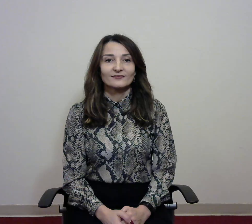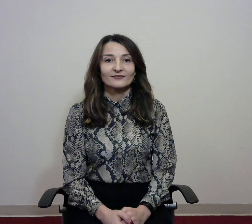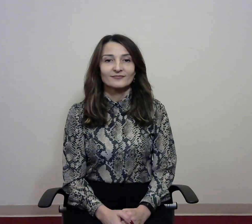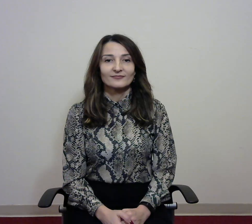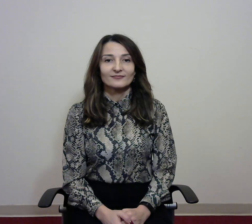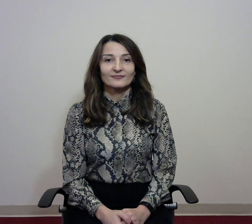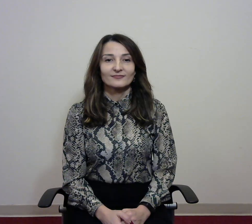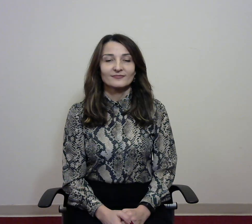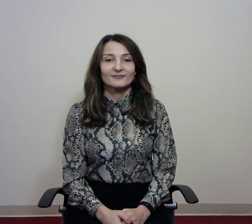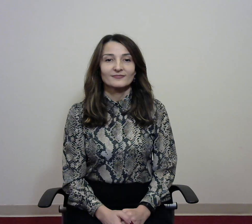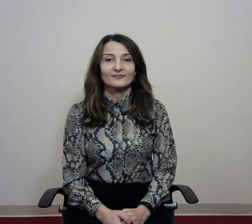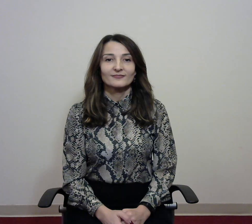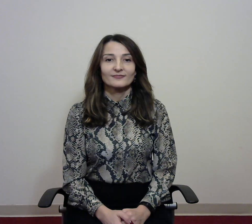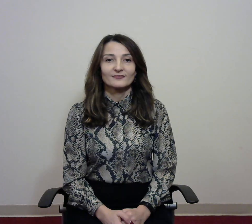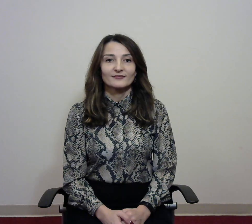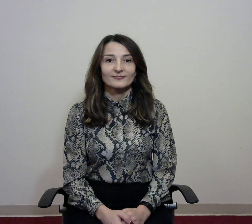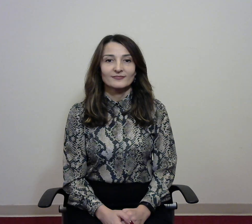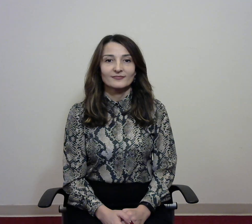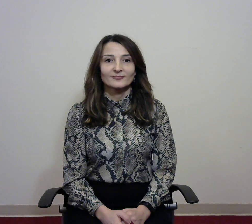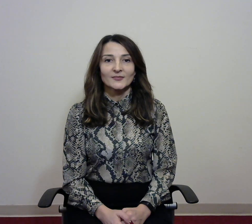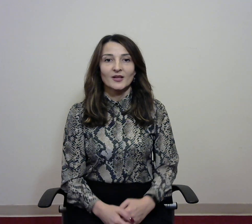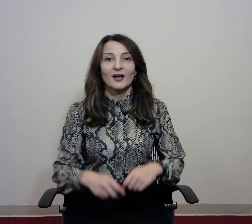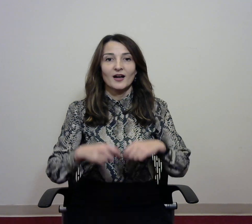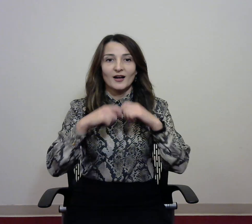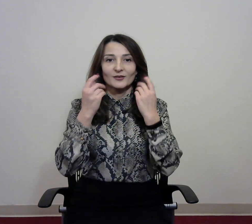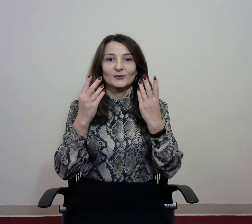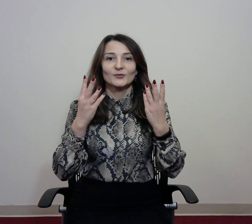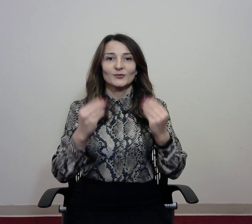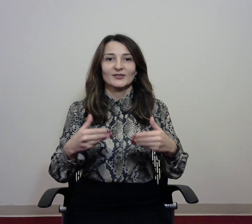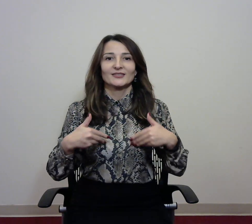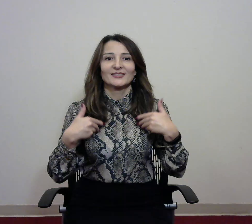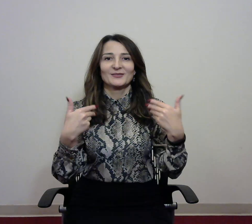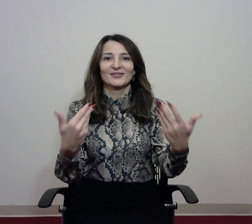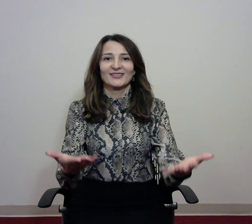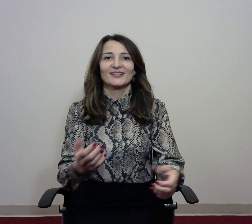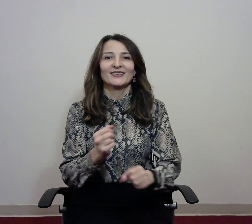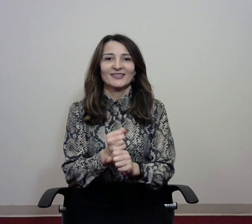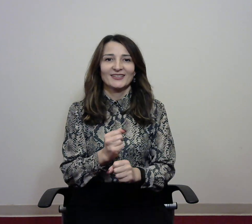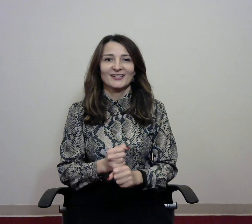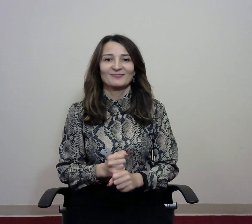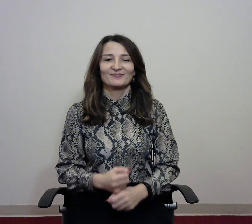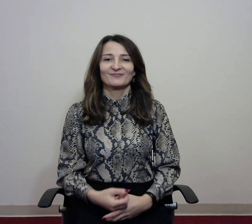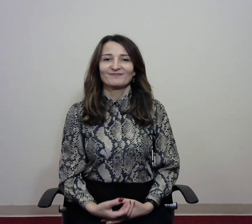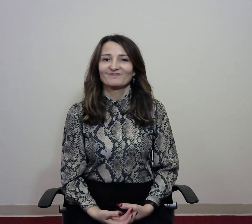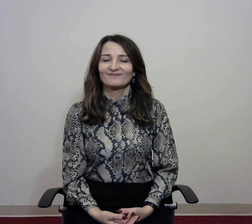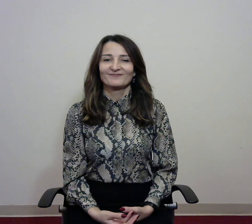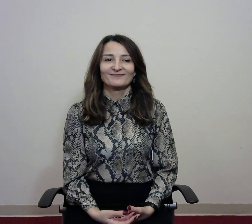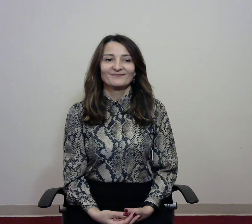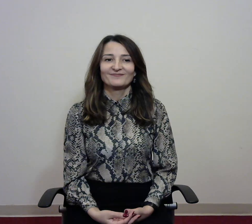Ad gününü təbrik edirəm